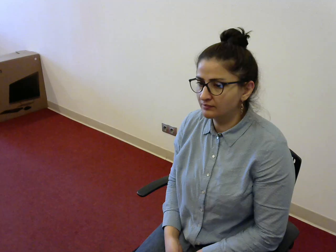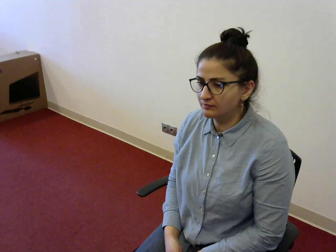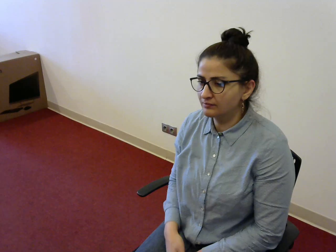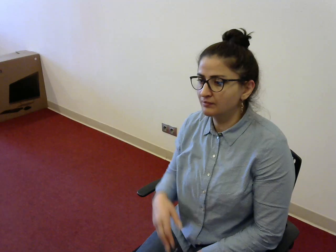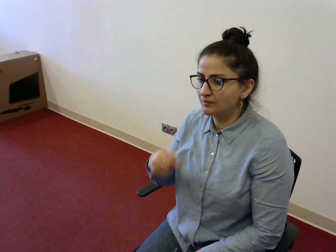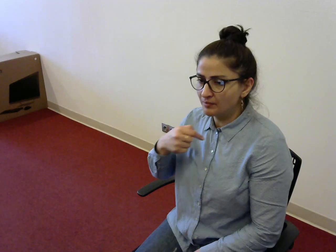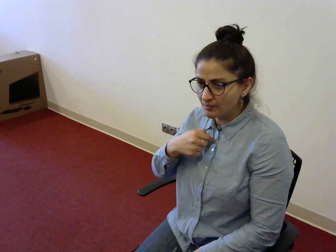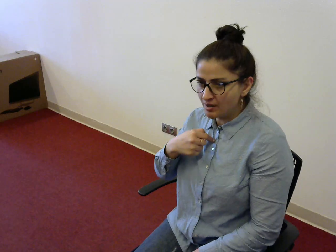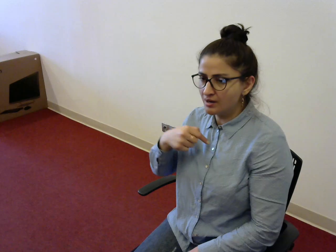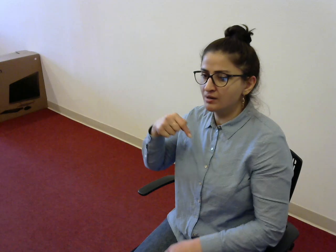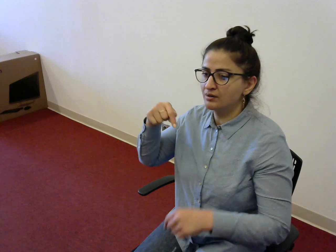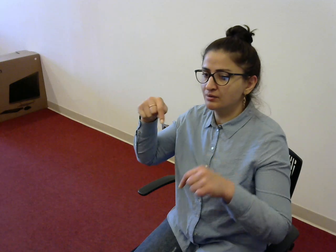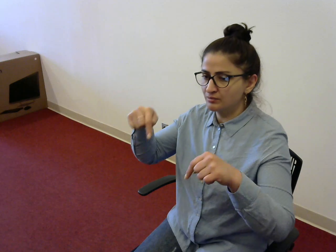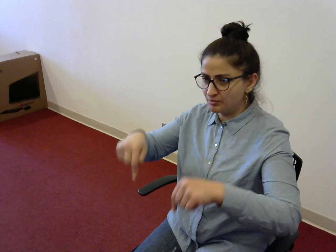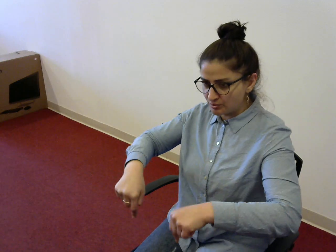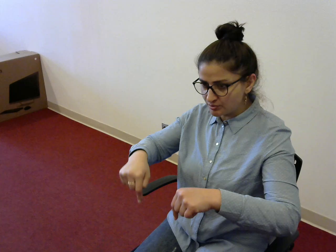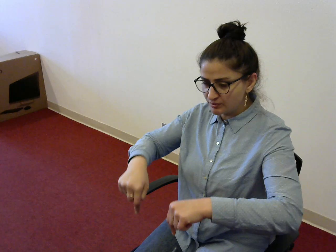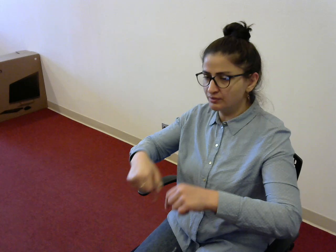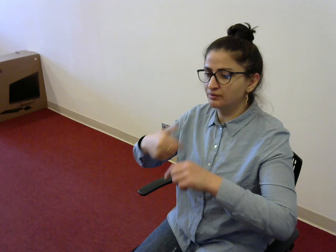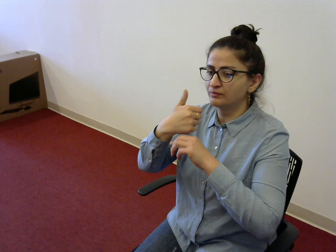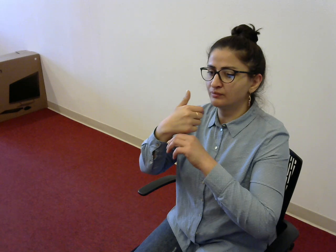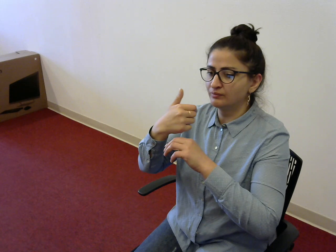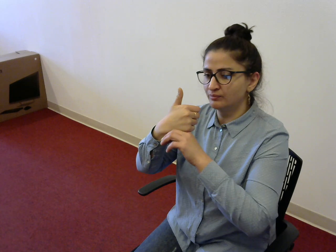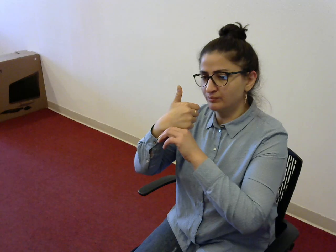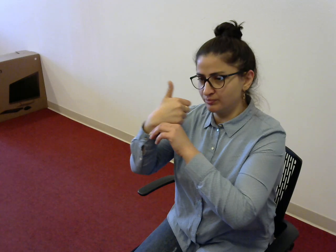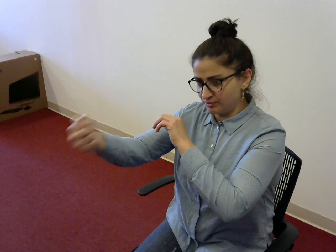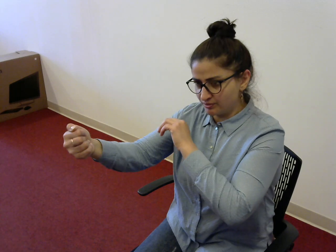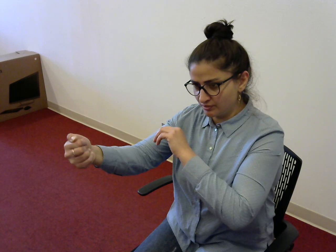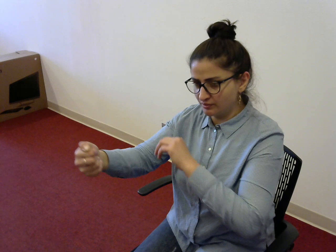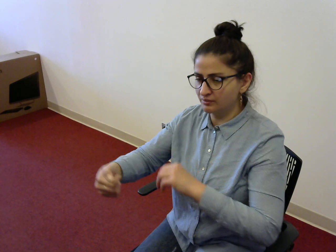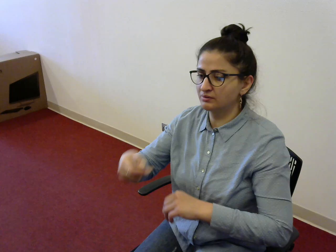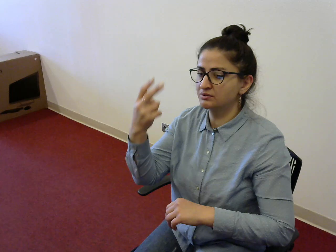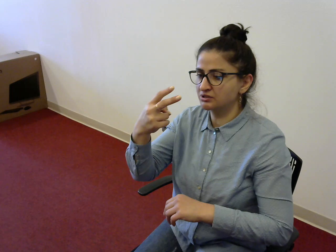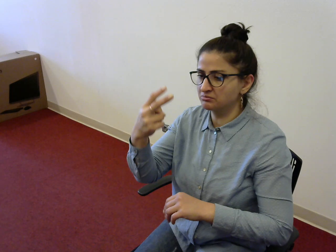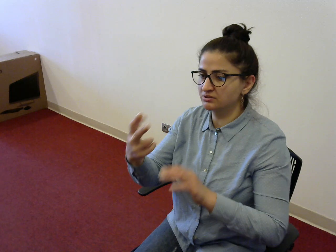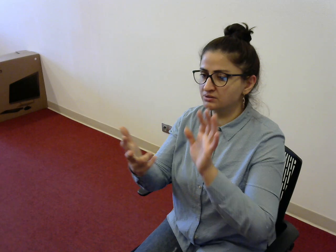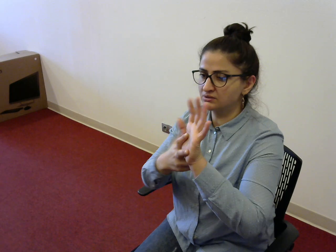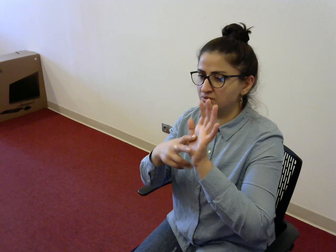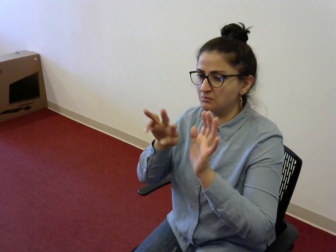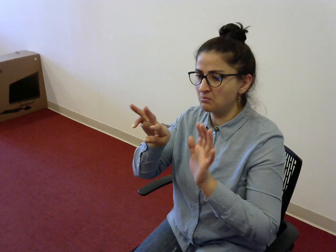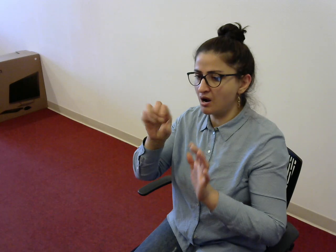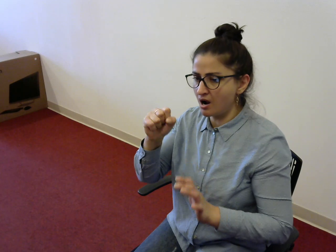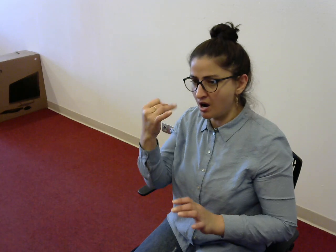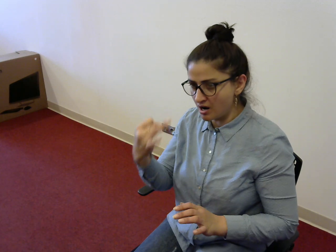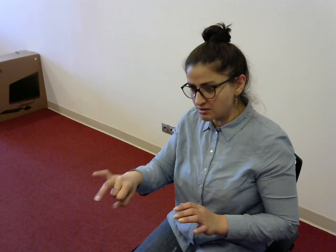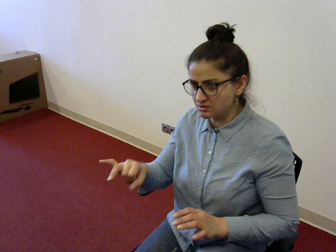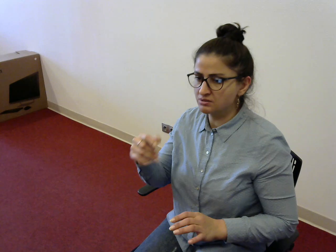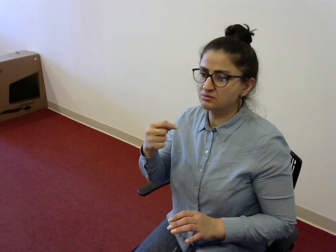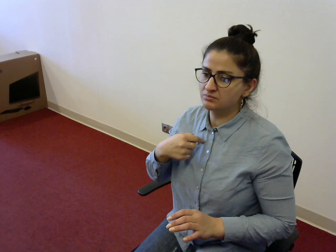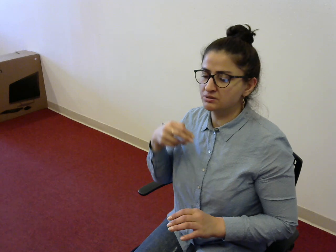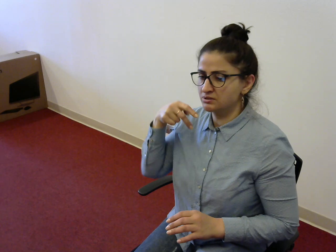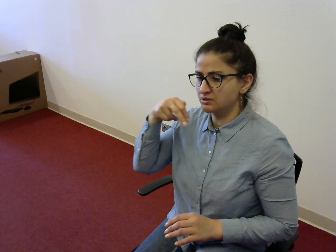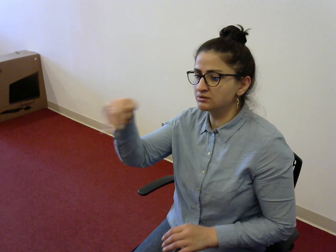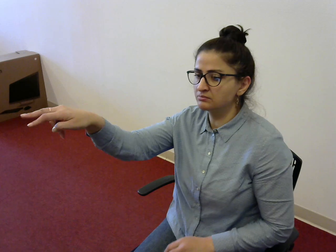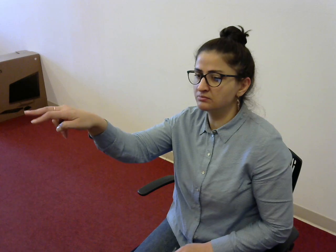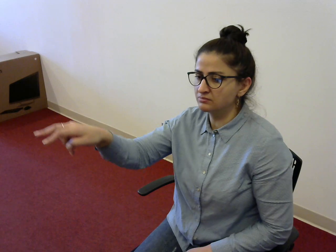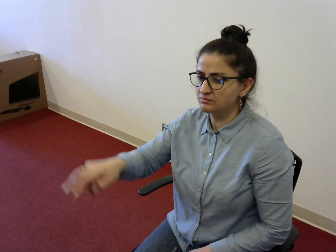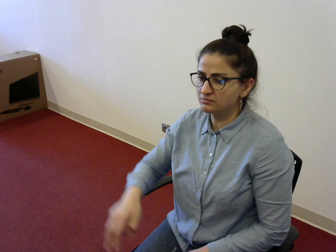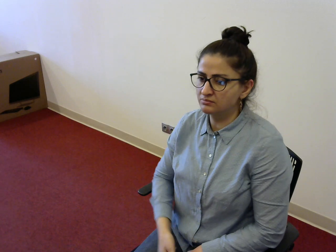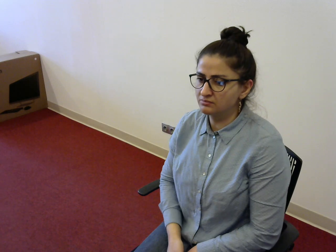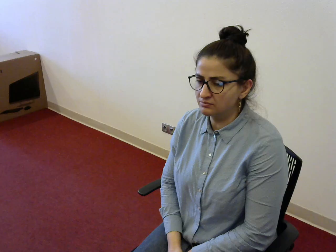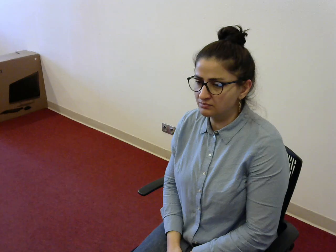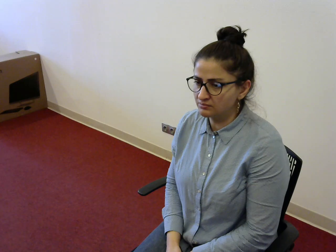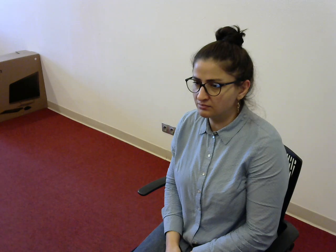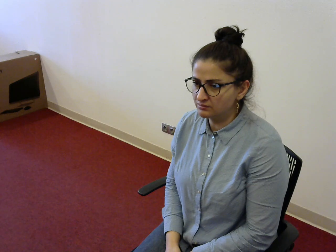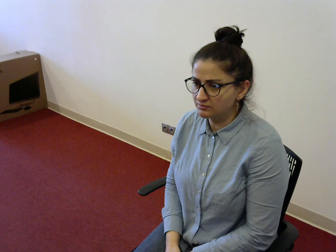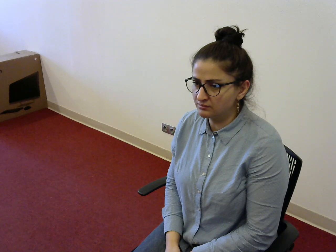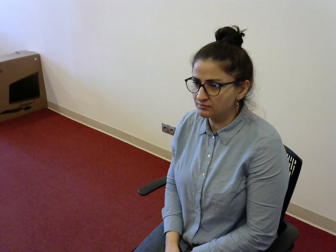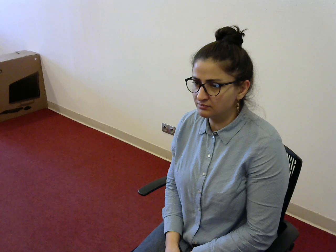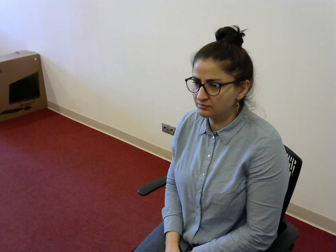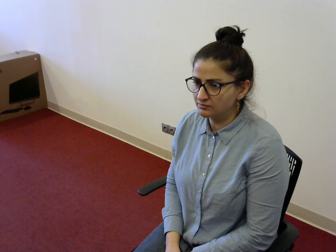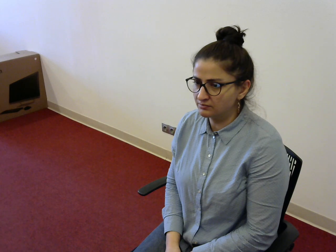Mən burdan çıxıb 28 maya gedəcəm